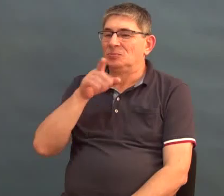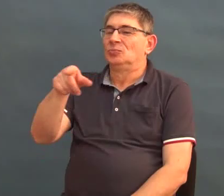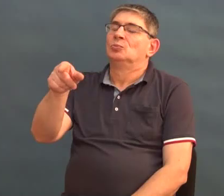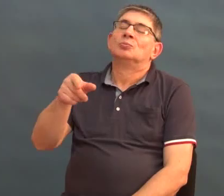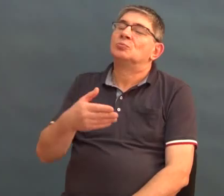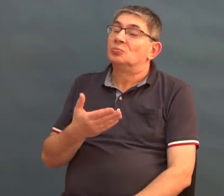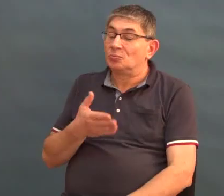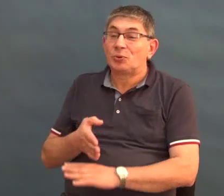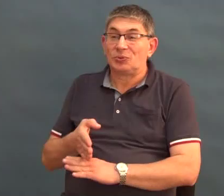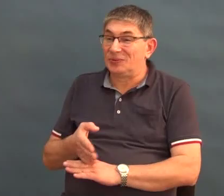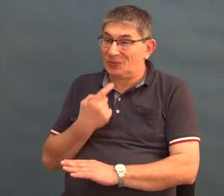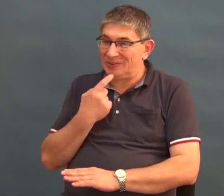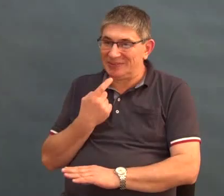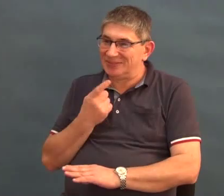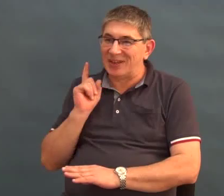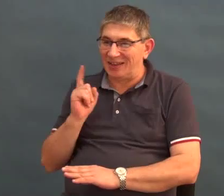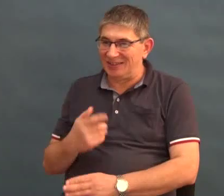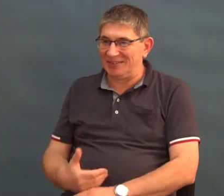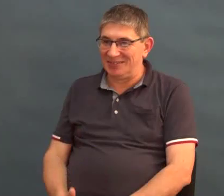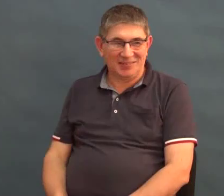Wiesz co to jest? Zakaz piłowania.